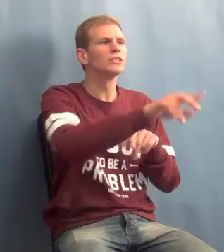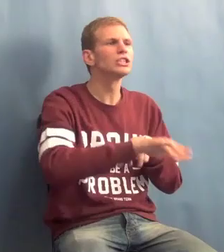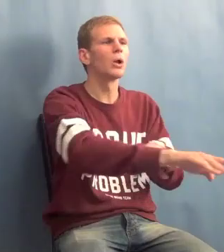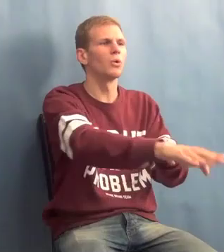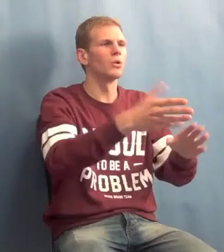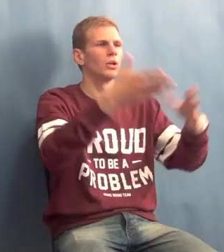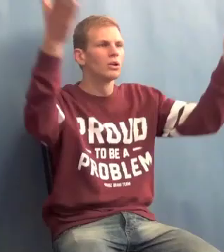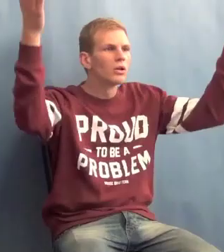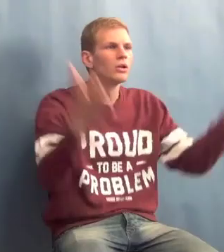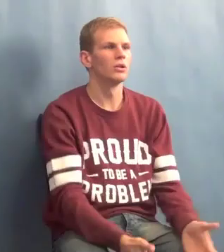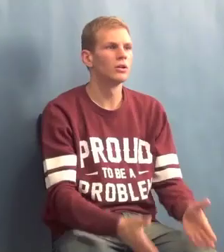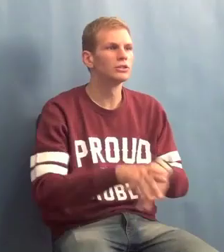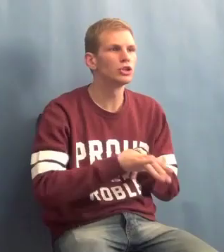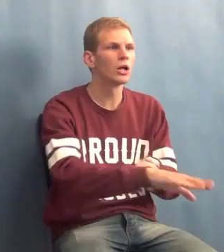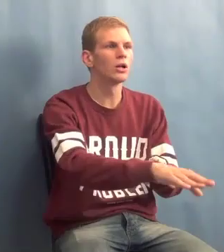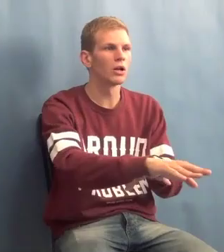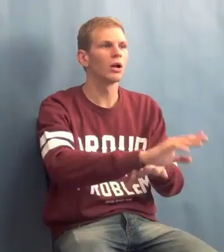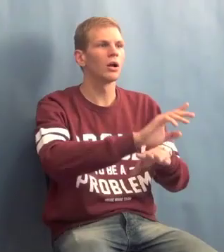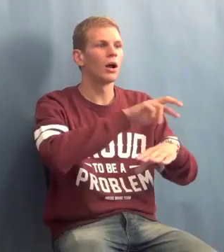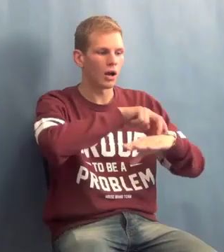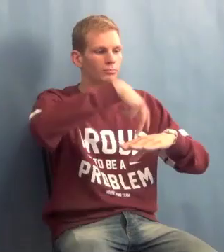Wiesz, jak jest rzeka to płynie w wąwozie.